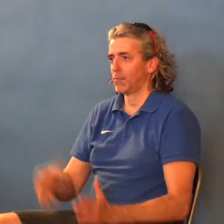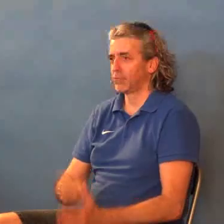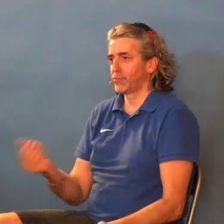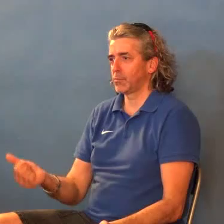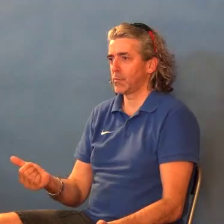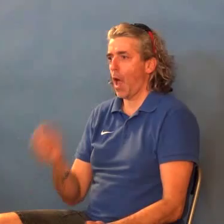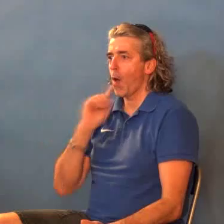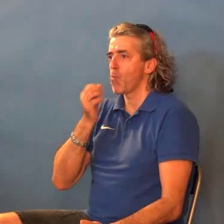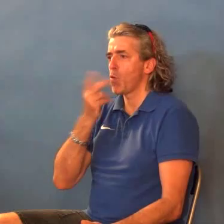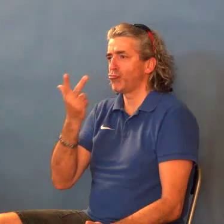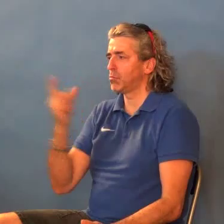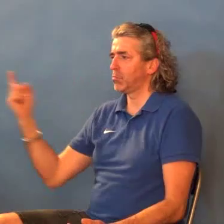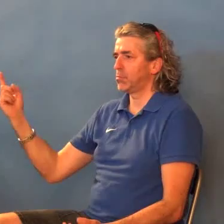Trzech młodych chłopaków się zbliżało.